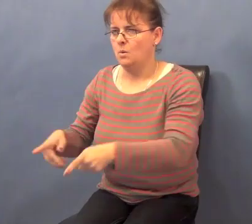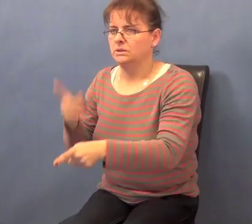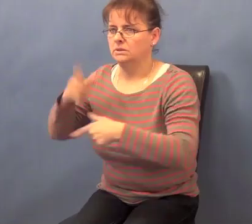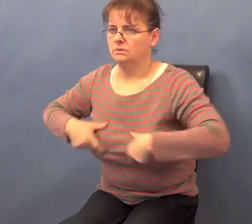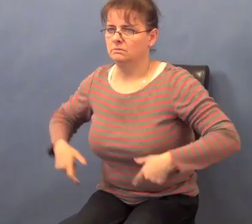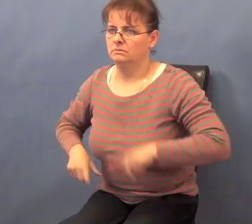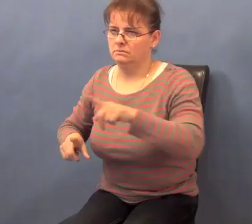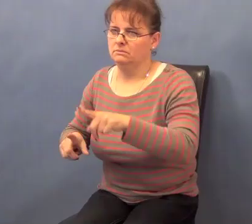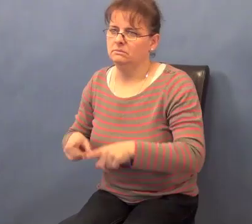Na ulicy obowiązuje zakaz noszenia bikini.